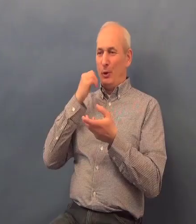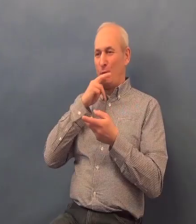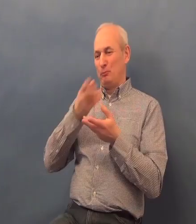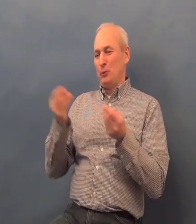Odchodzą.